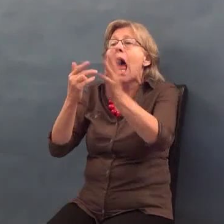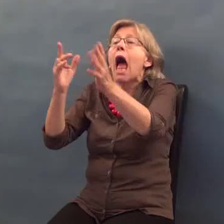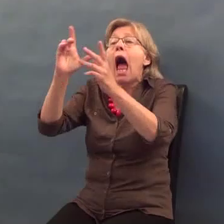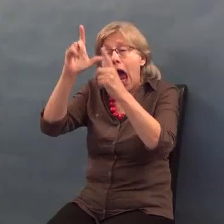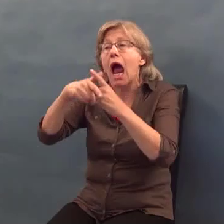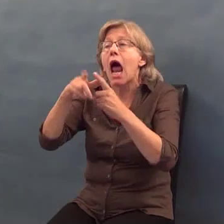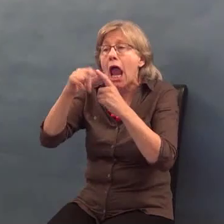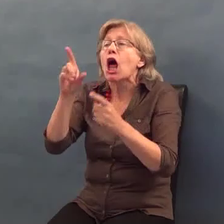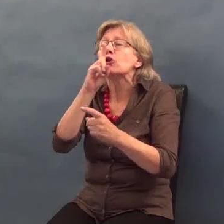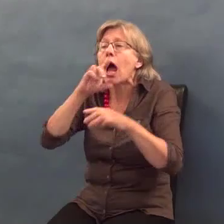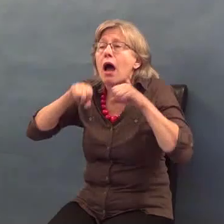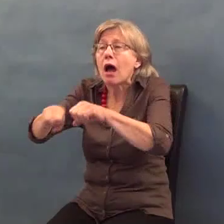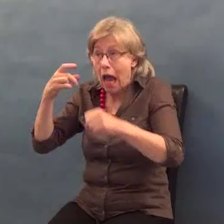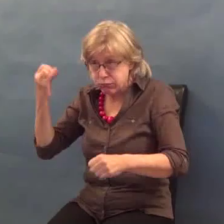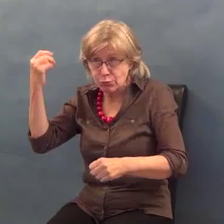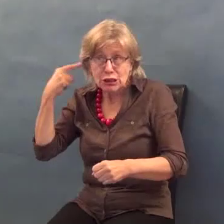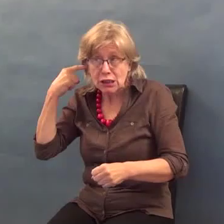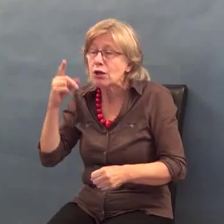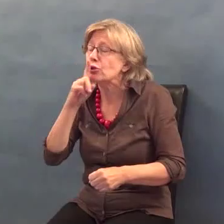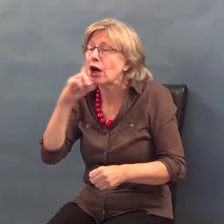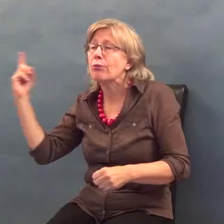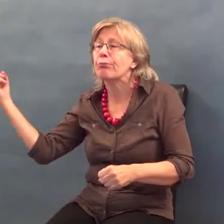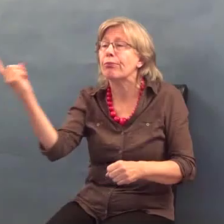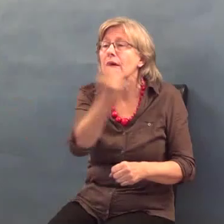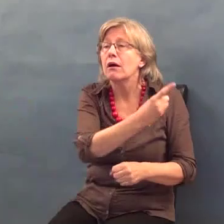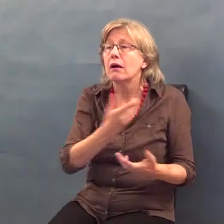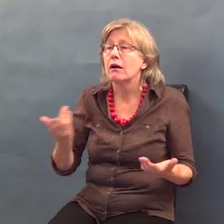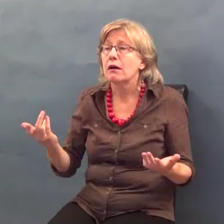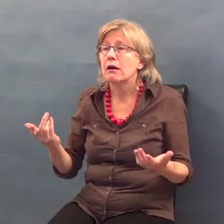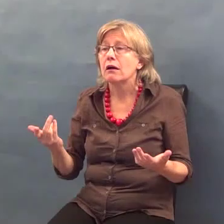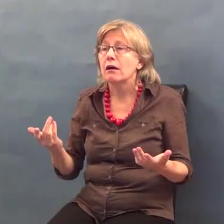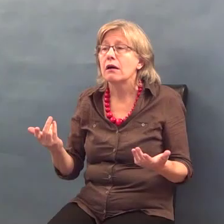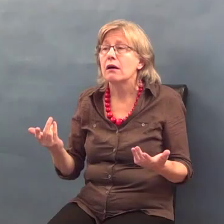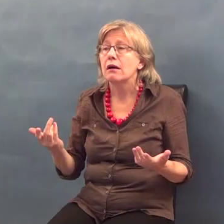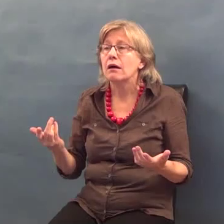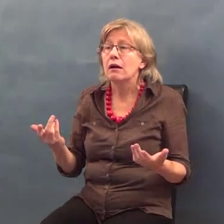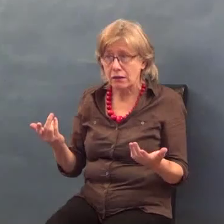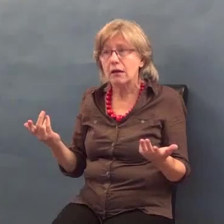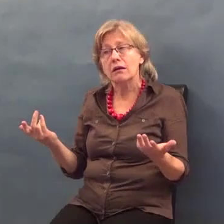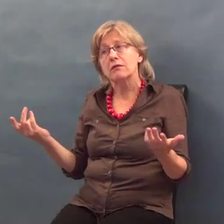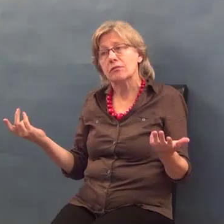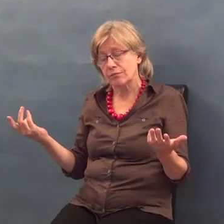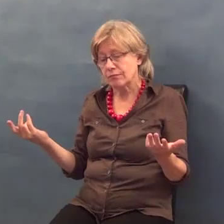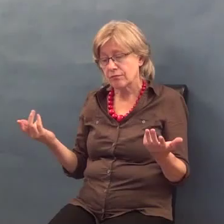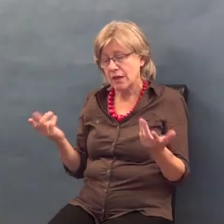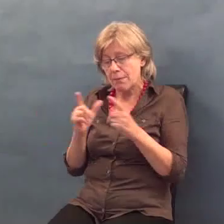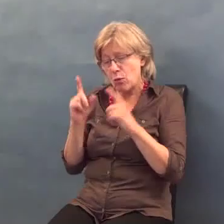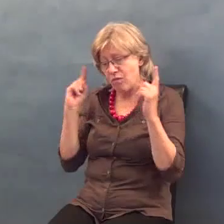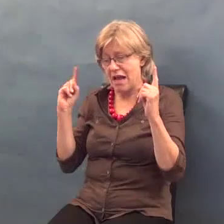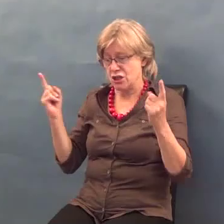Ale drezyna nie hałasuje jak pociąg, cicho jeździ, trzeba uważać.